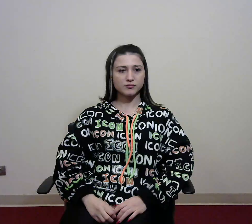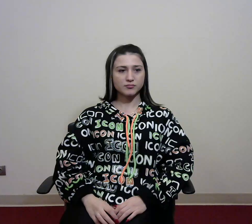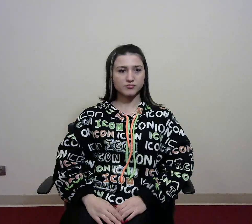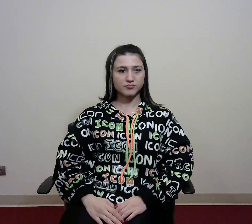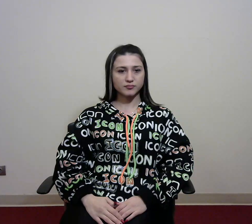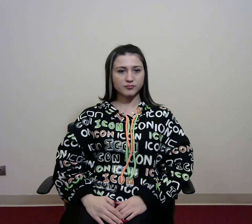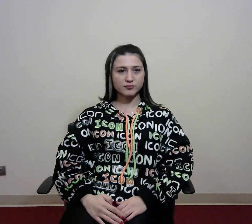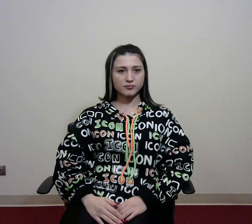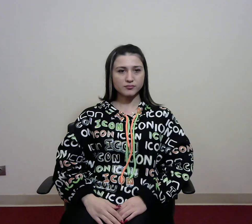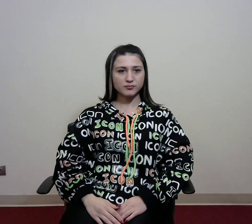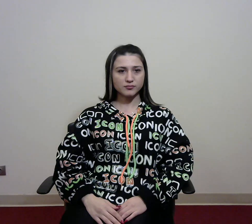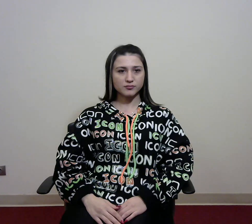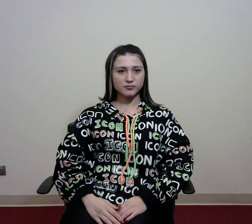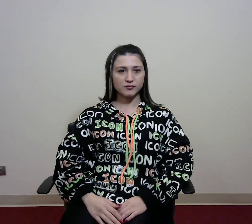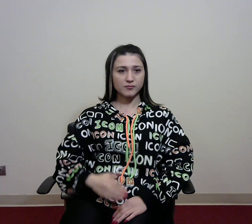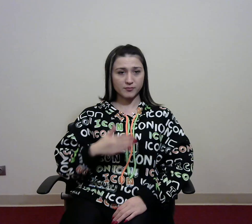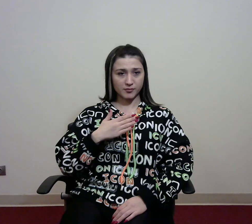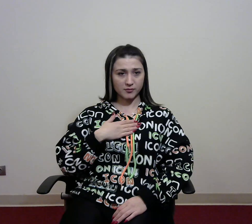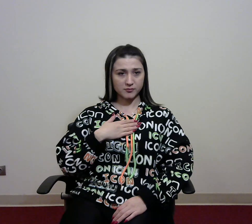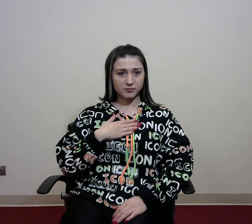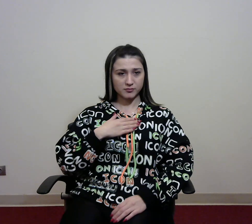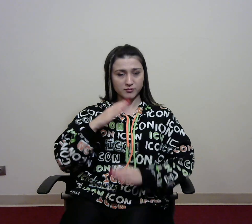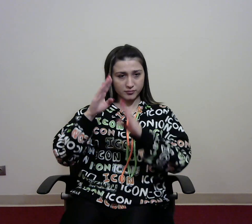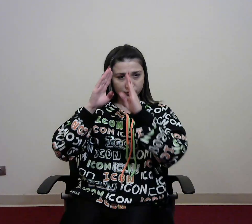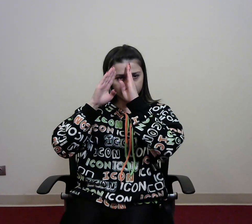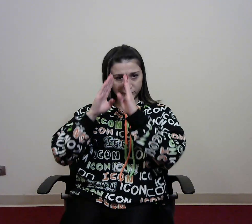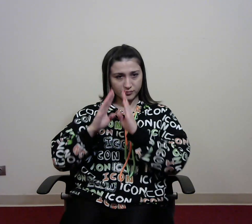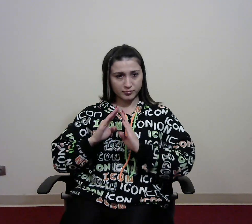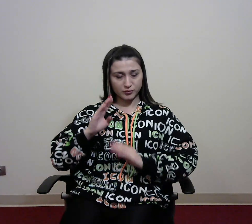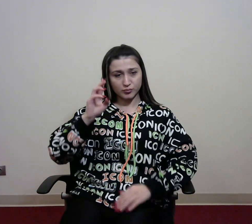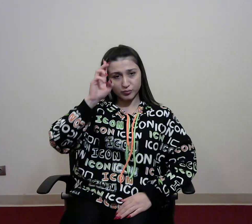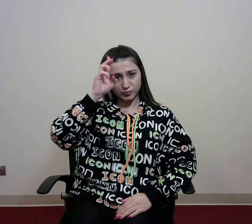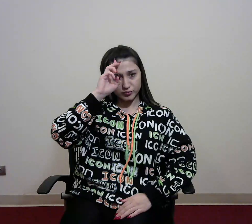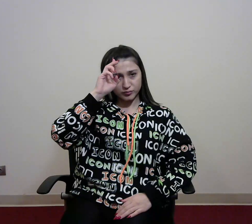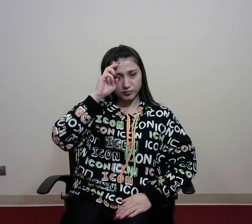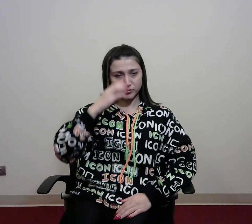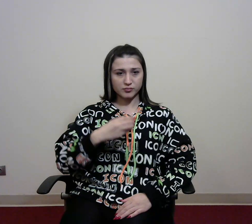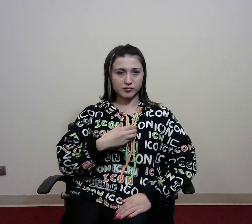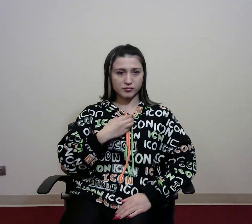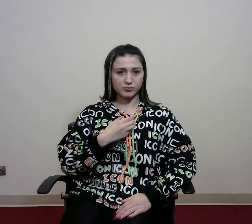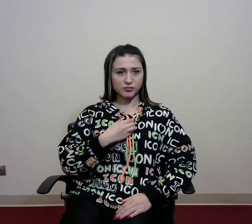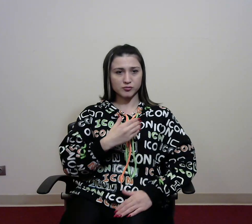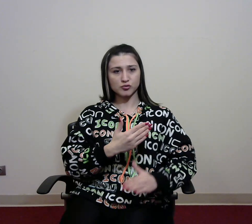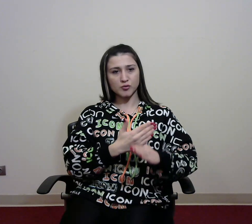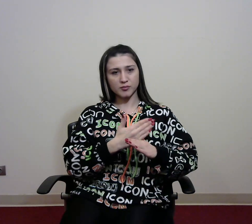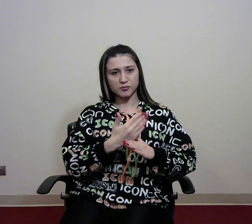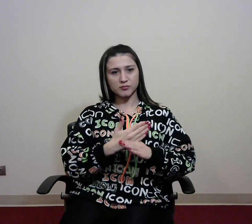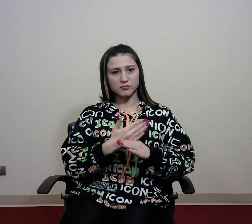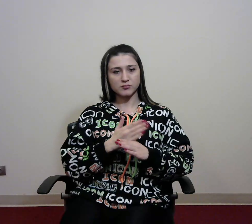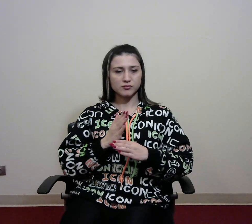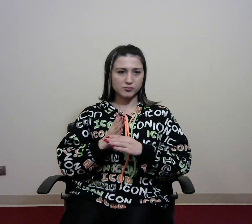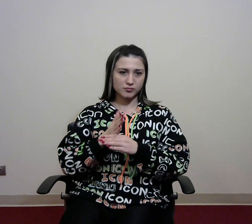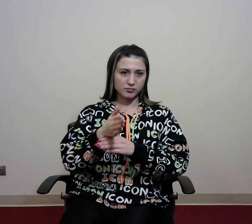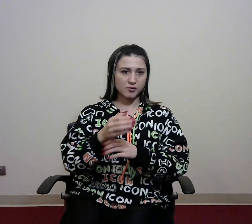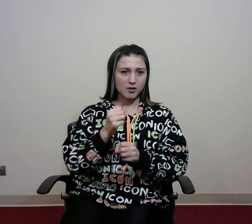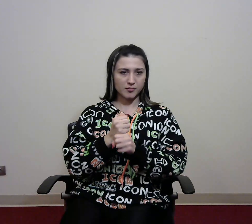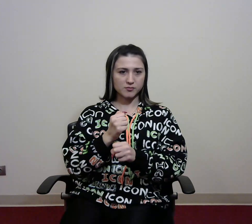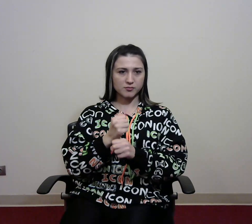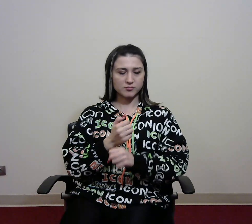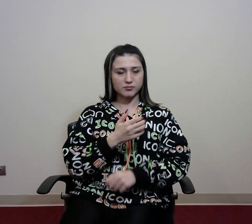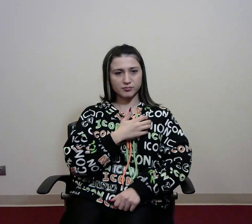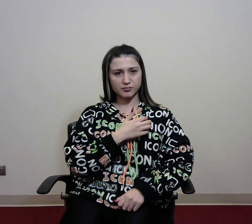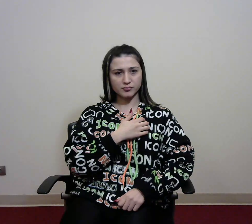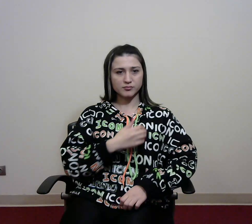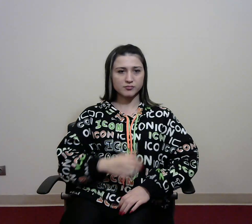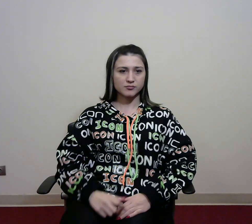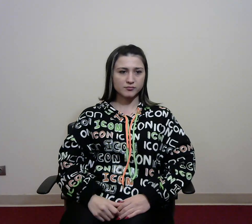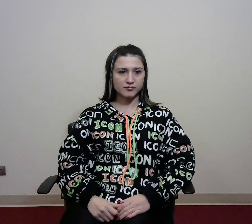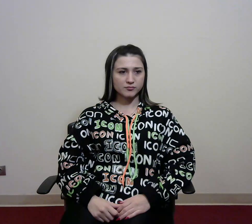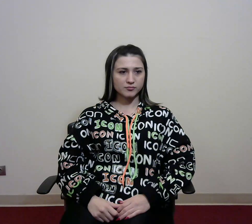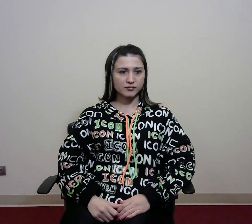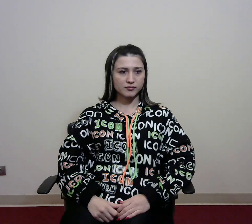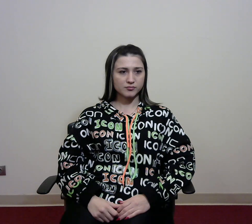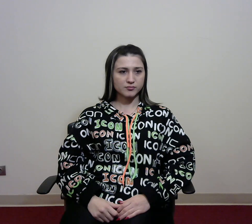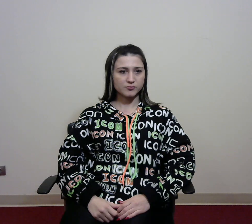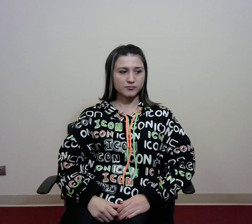Mən ünvanlı dövlət sosial yardımına müraciət etmək istəyirəm